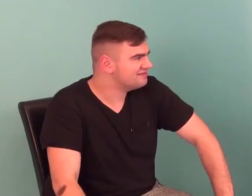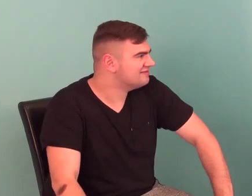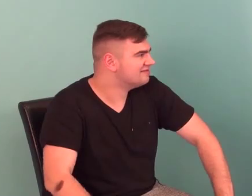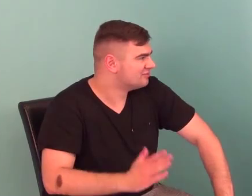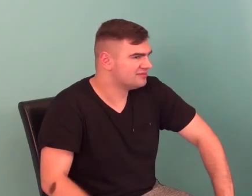Już?